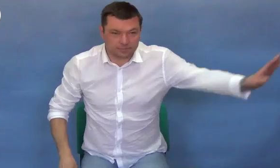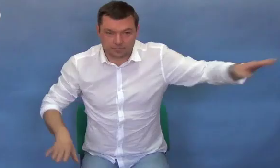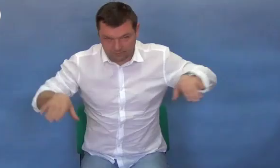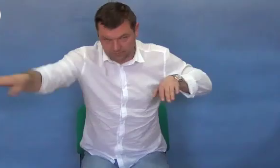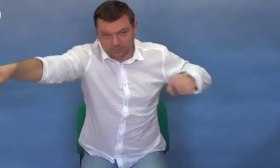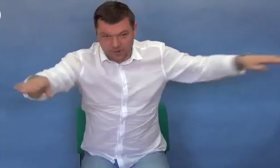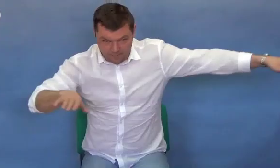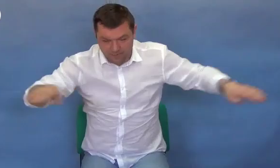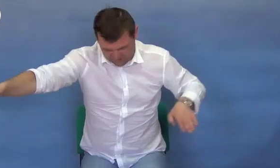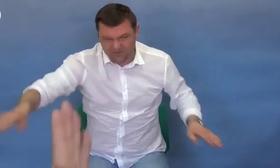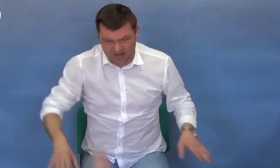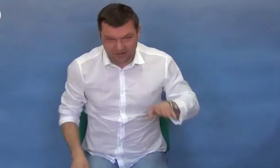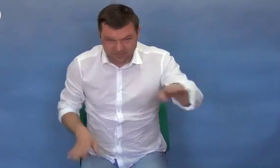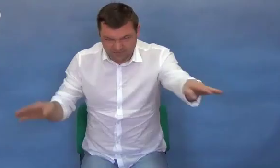W prawo i w lewo...